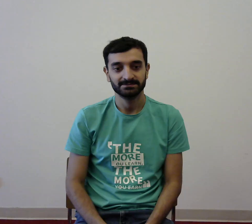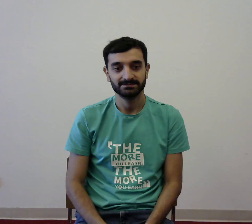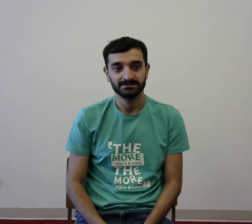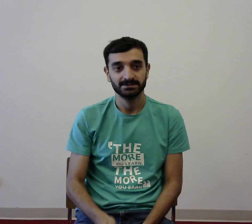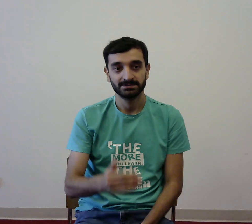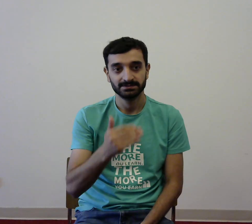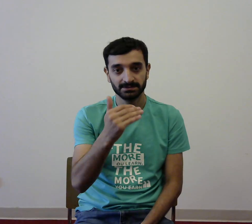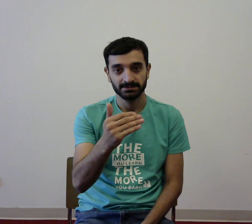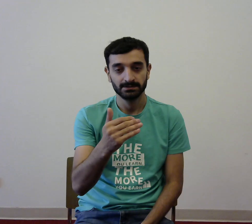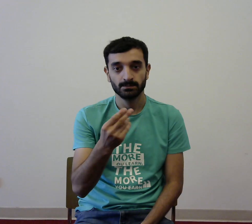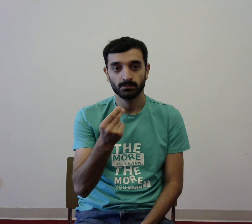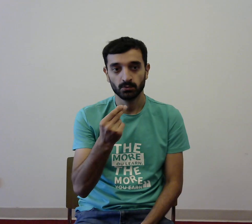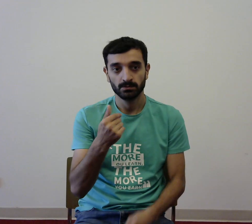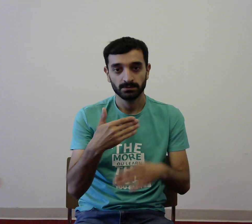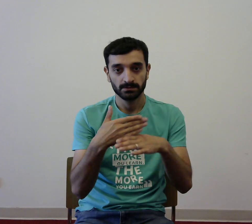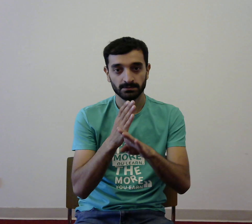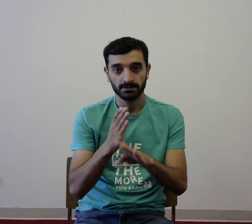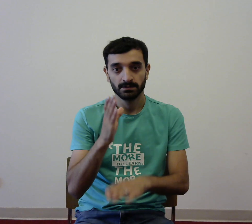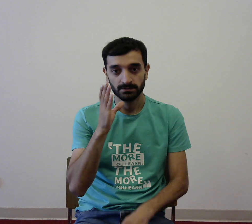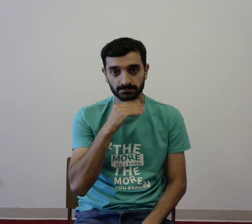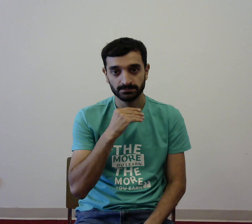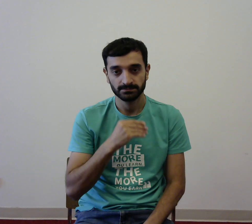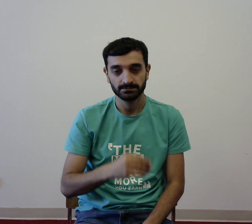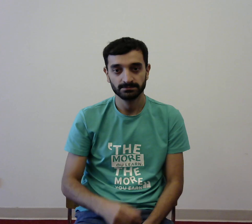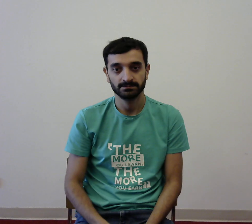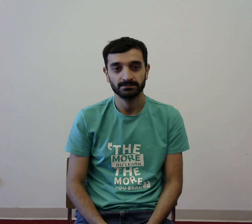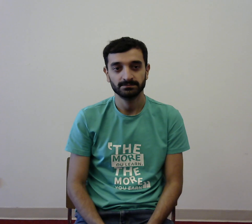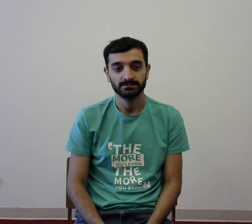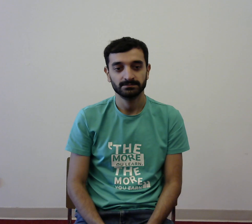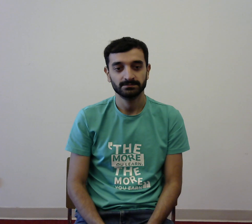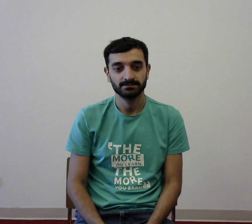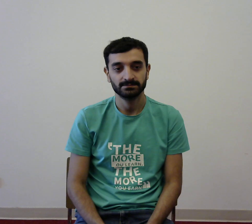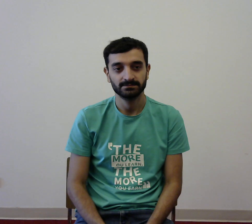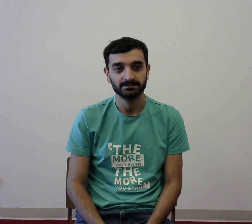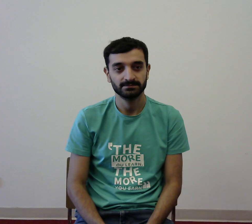Siz pulu xırdalaya bilərsinizmi?